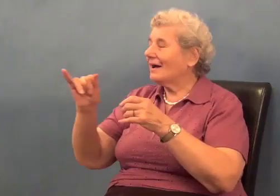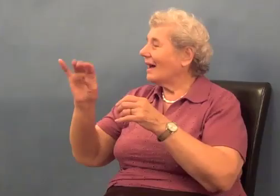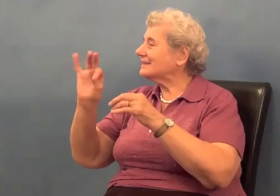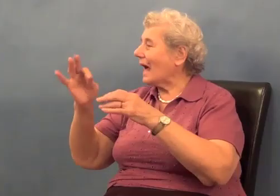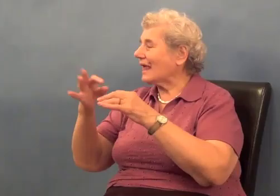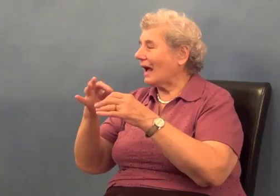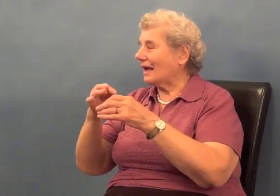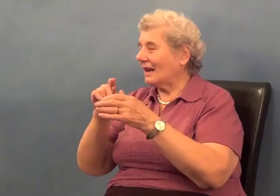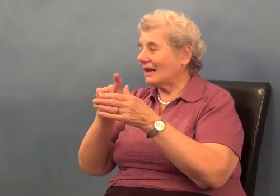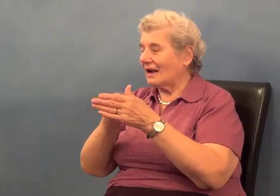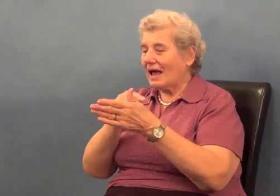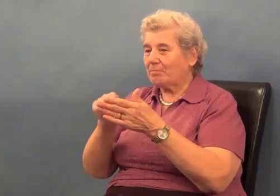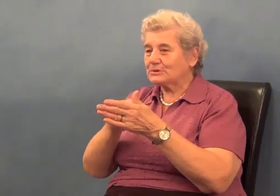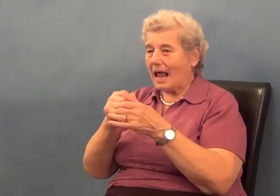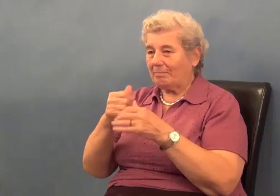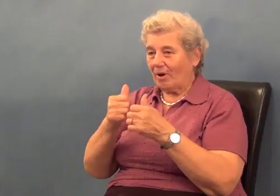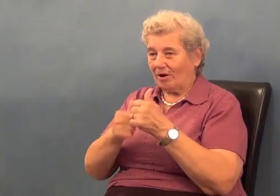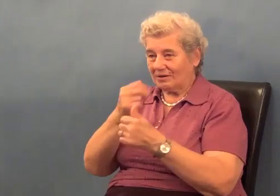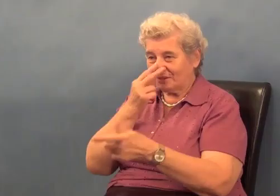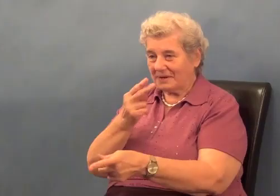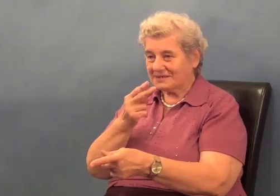Tak jak na rebusie albo w jakimś konkursie.